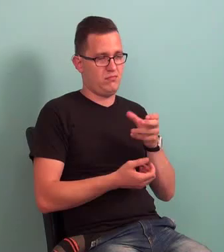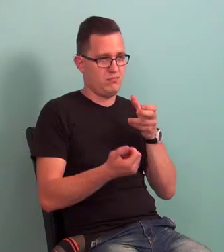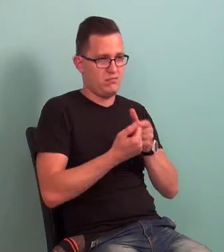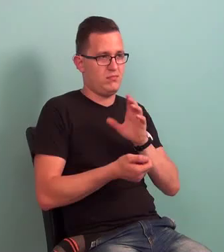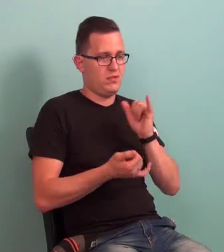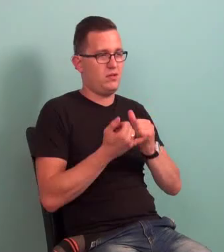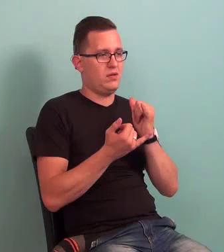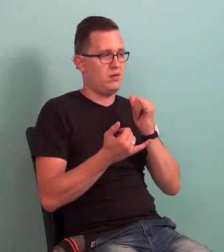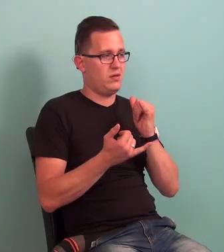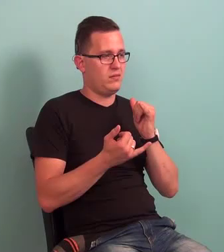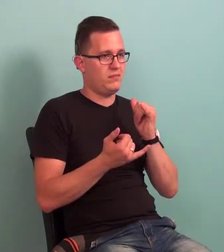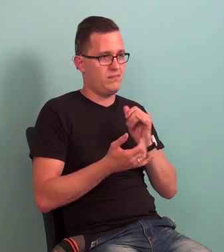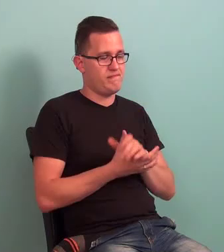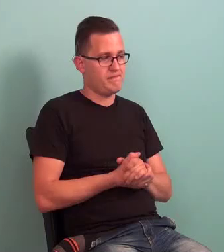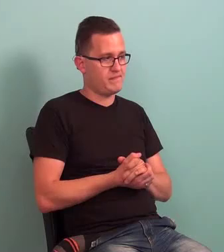Napijemy się i...